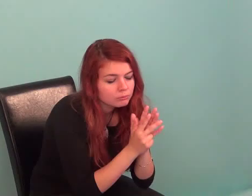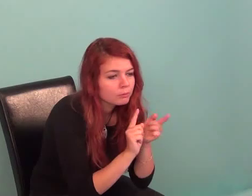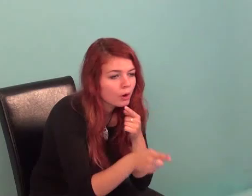A co po osiemnastej?